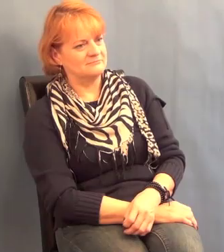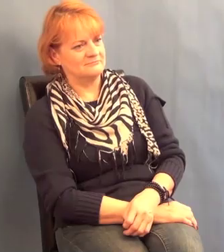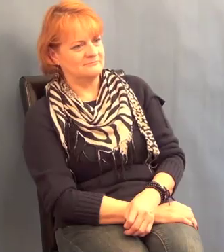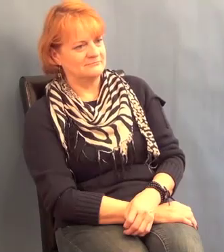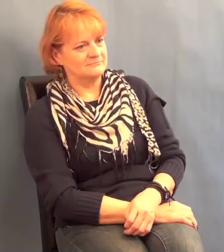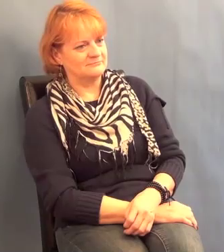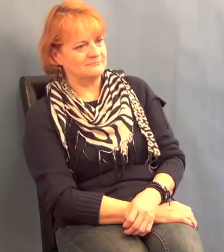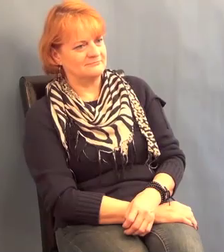Potrzebuję okularów.